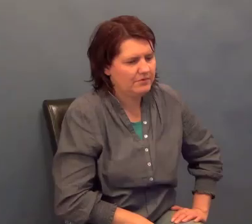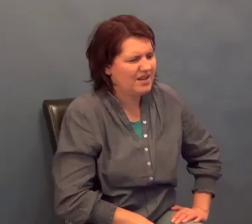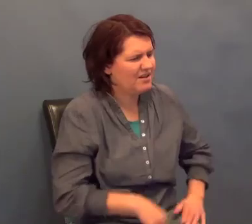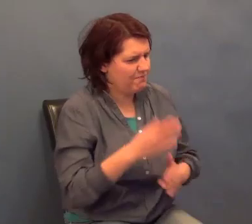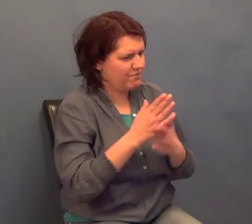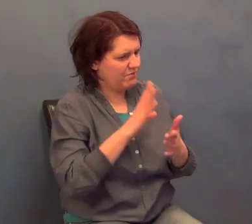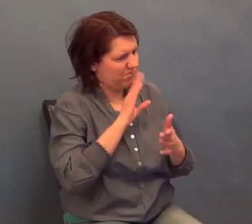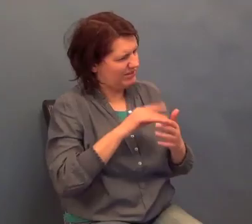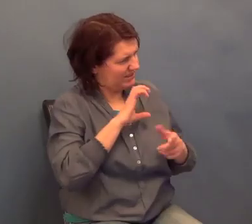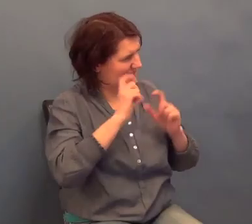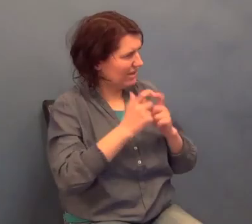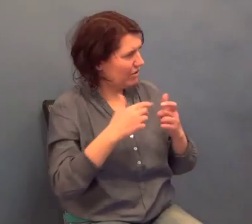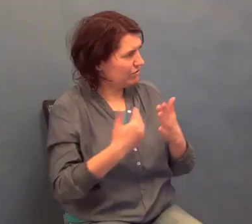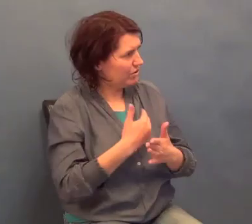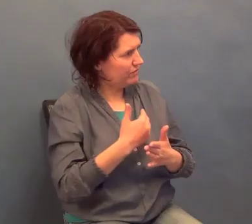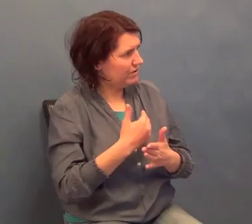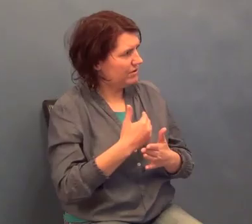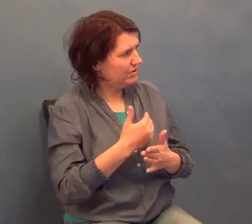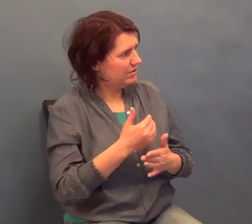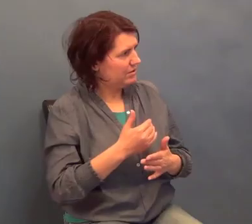Powtórzyć połowę czy od nowa?